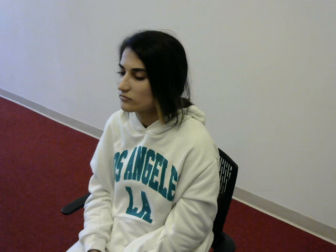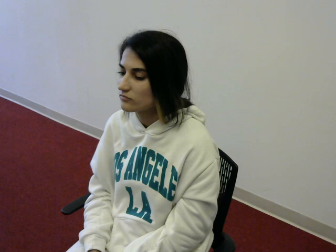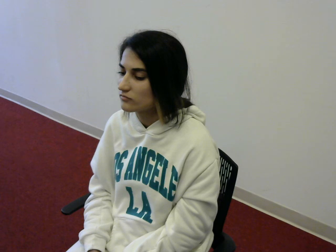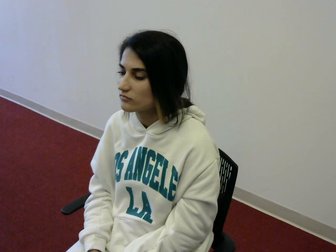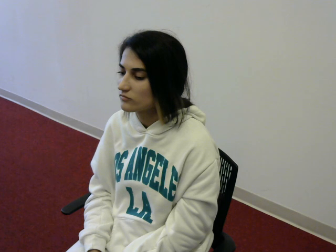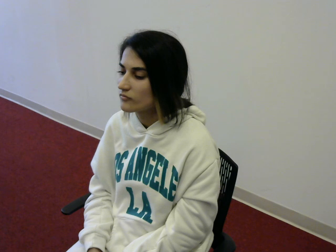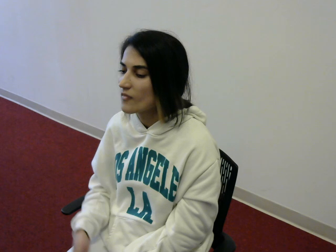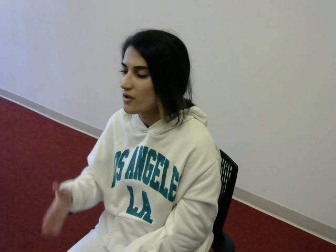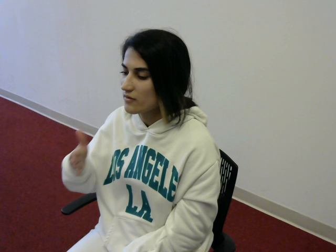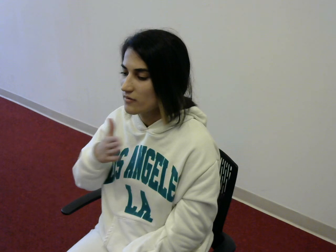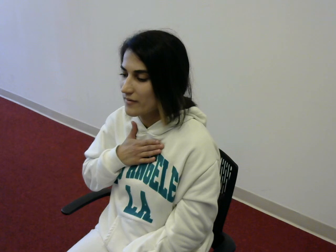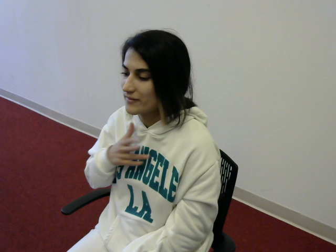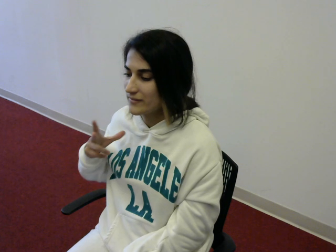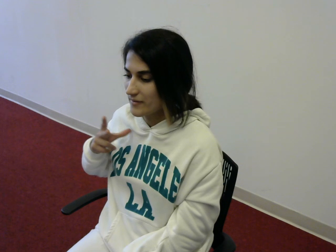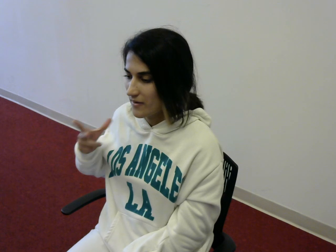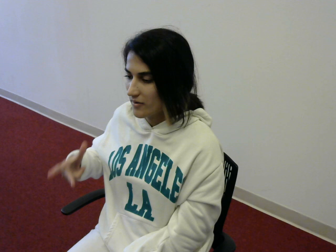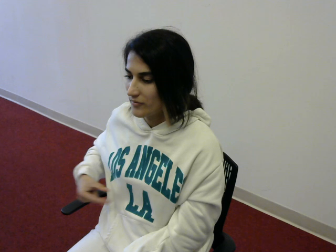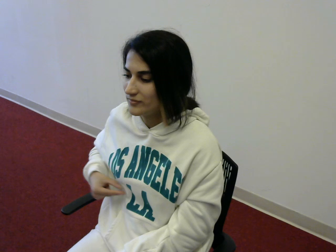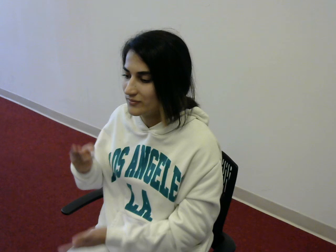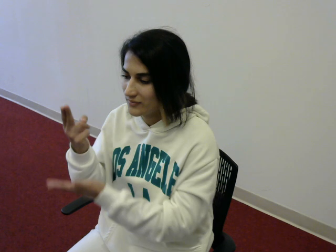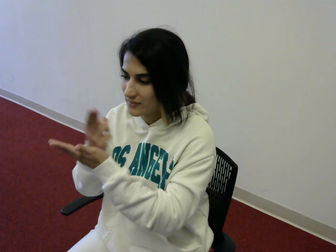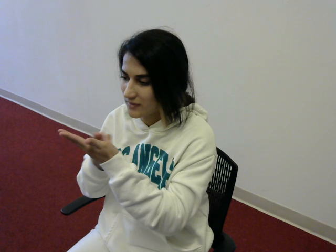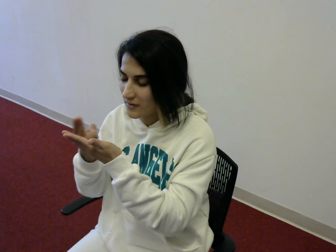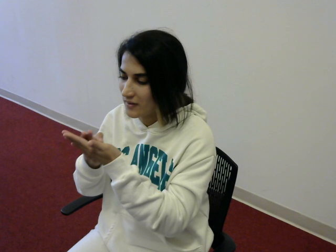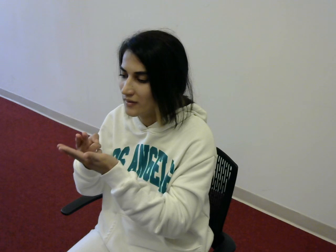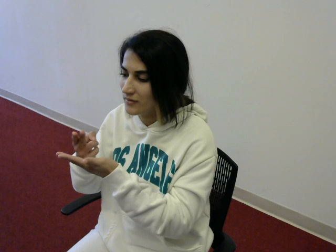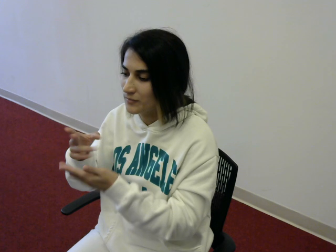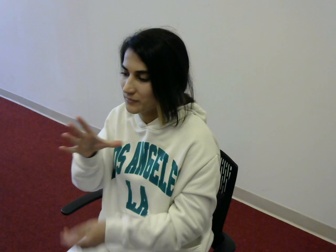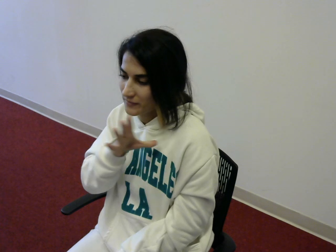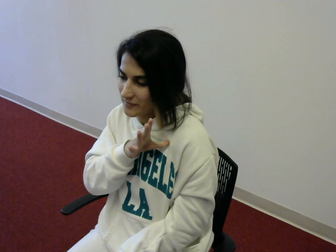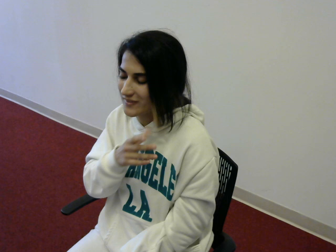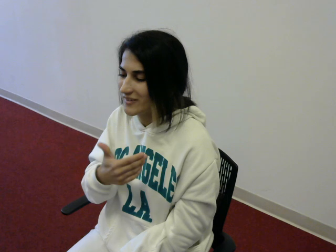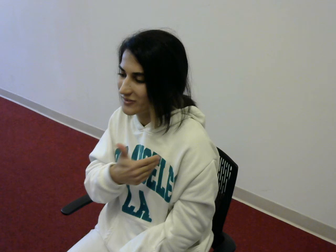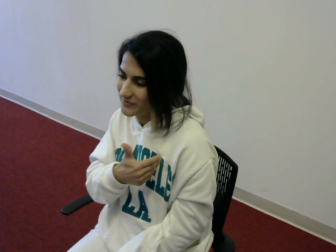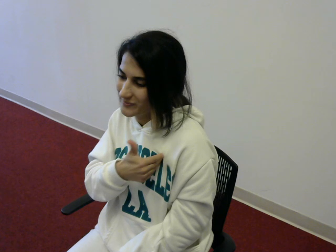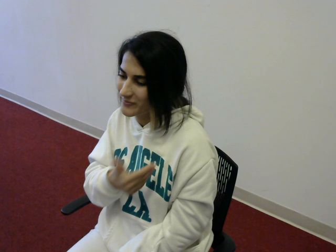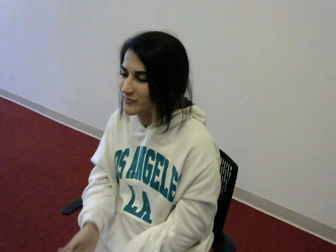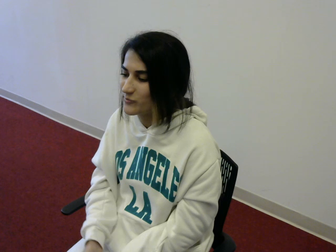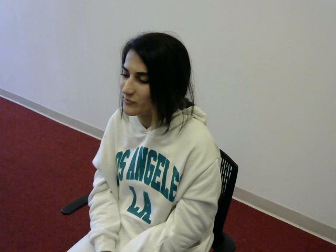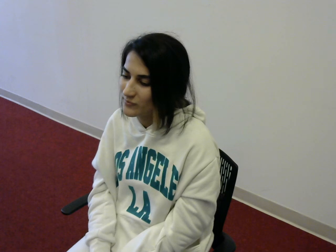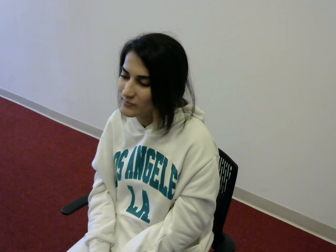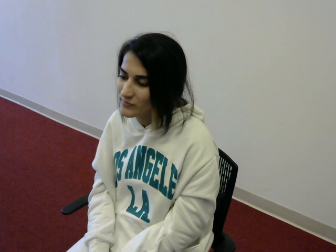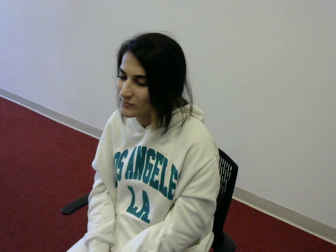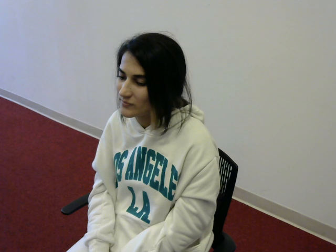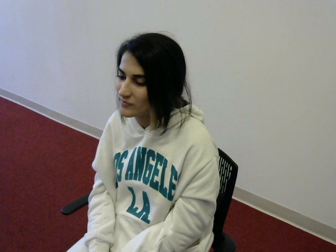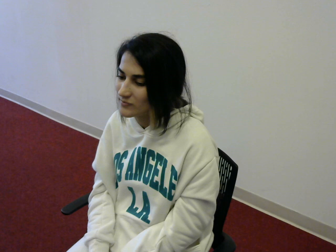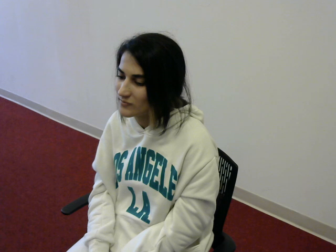Mənim qızım rəssam olmaq istəyir